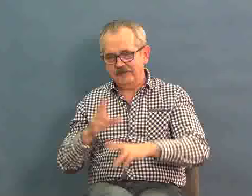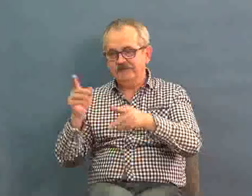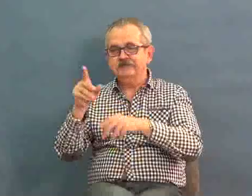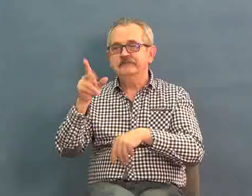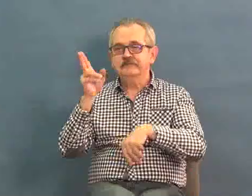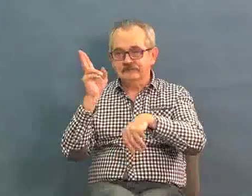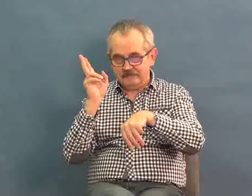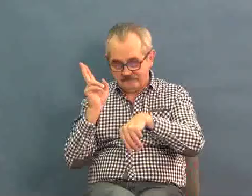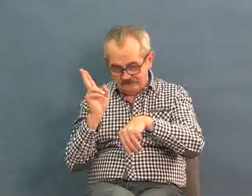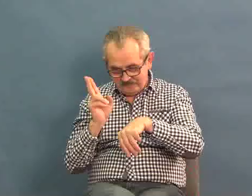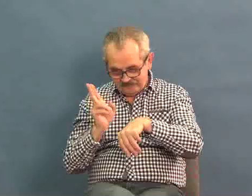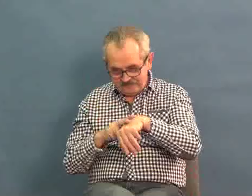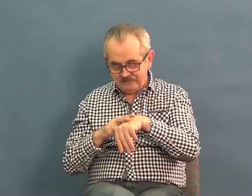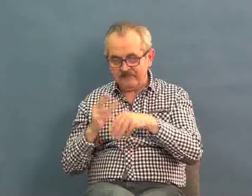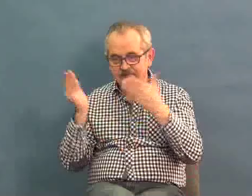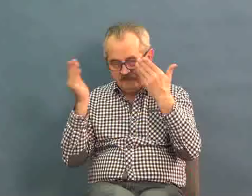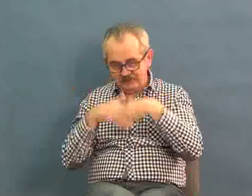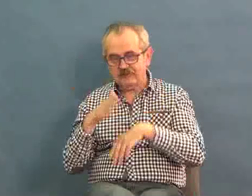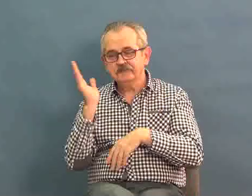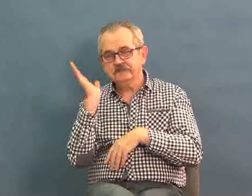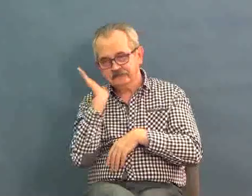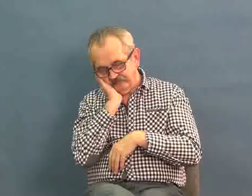Godzina, noc, śpi.